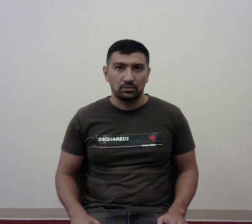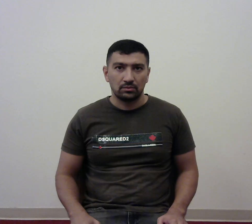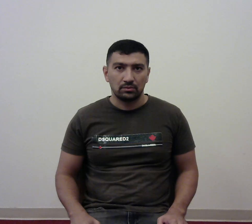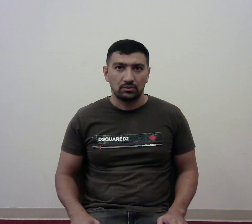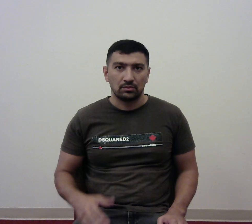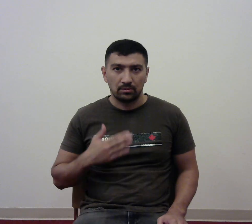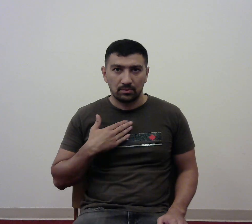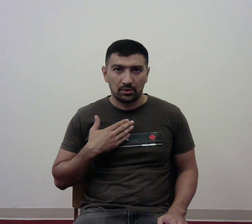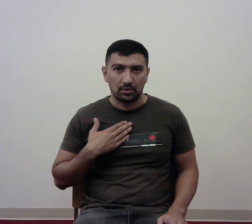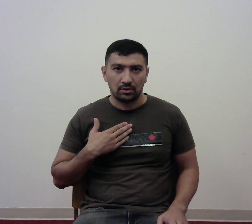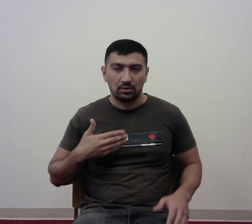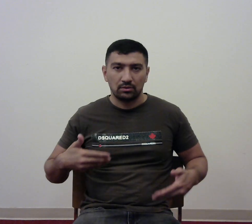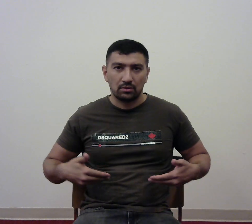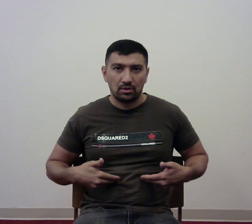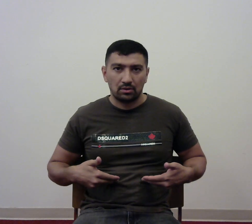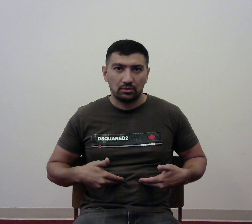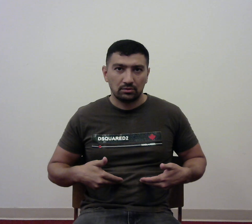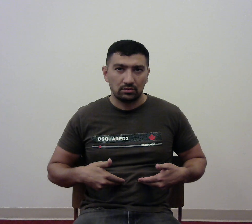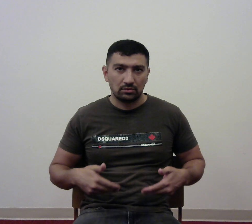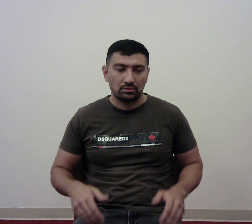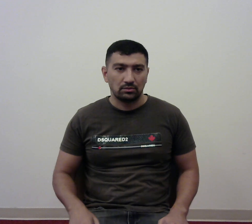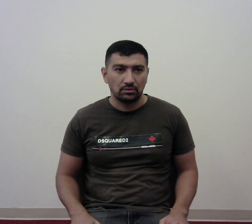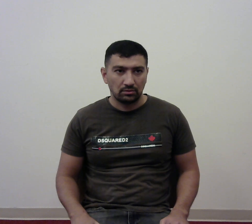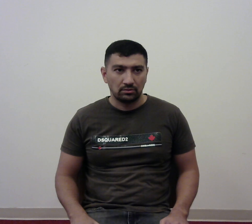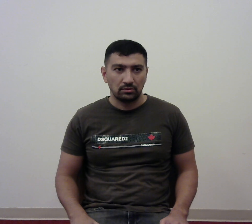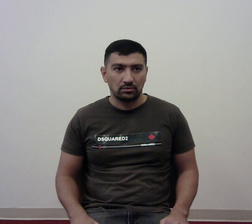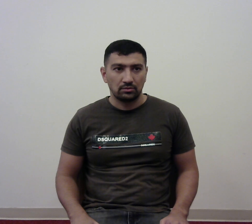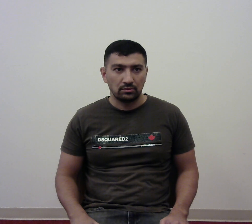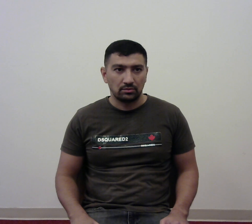Mən acam